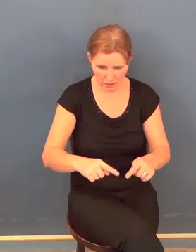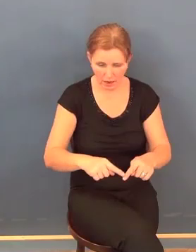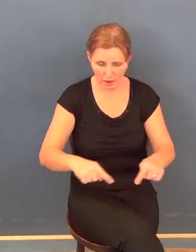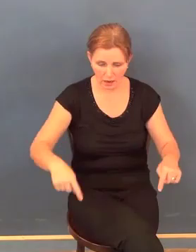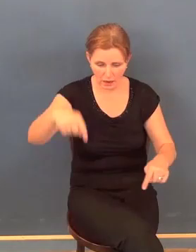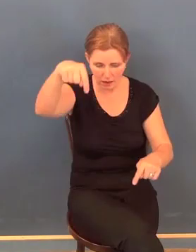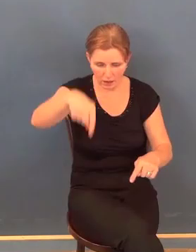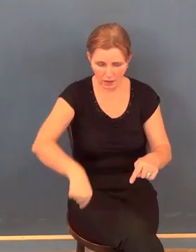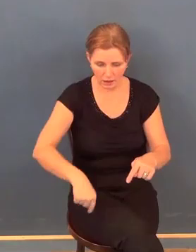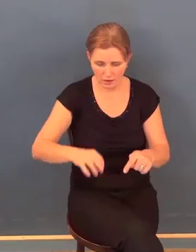Linia na dole...